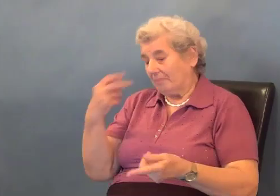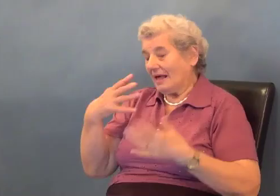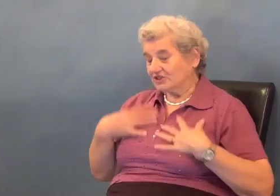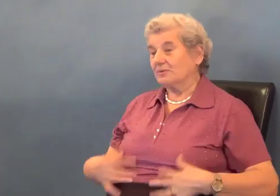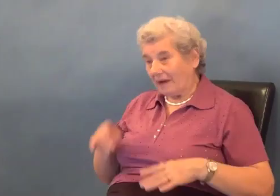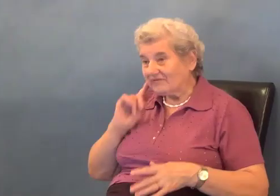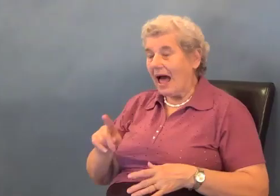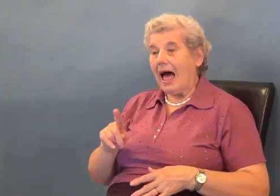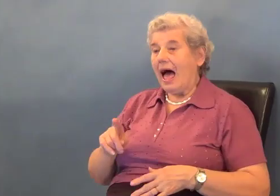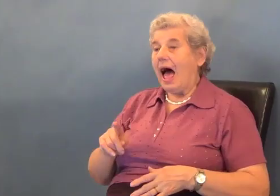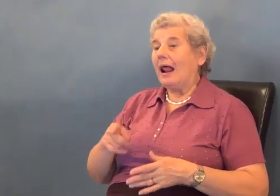Na plażę w takim stroju, prawda?